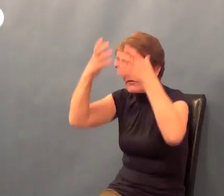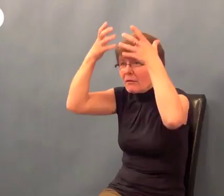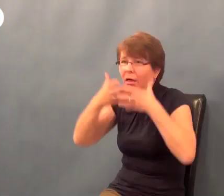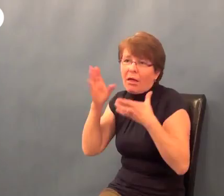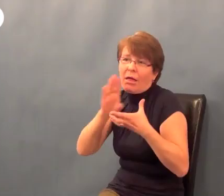Nadal jej nie było.